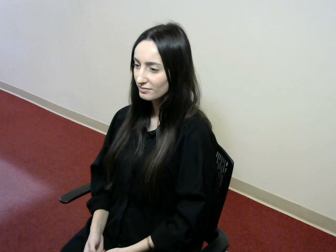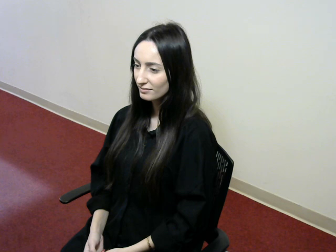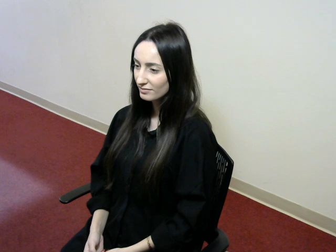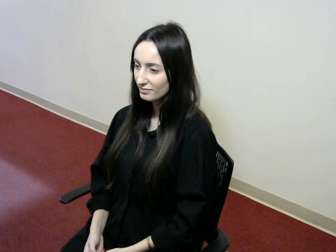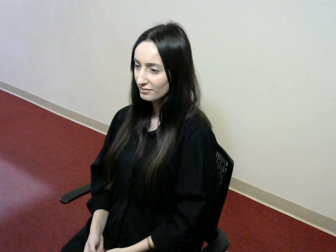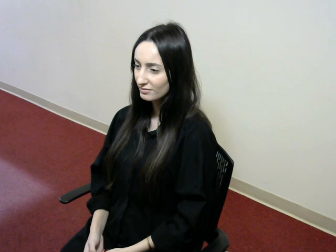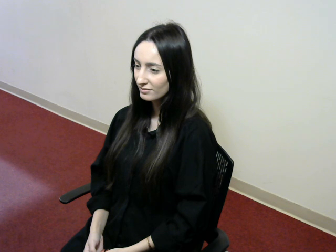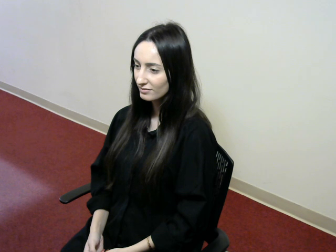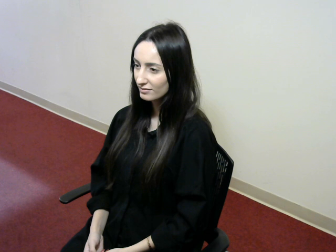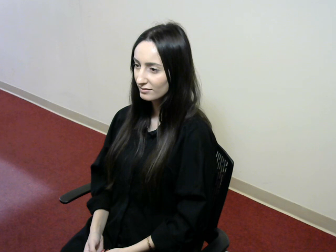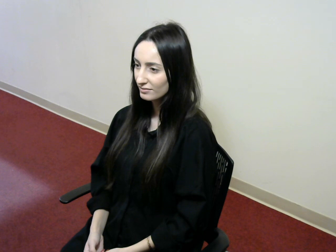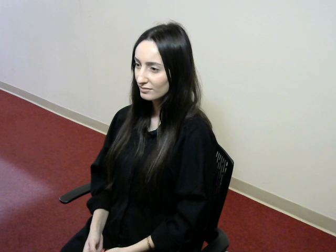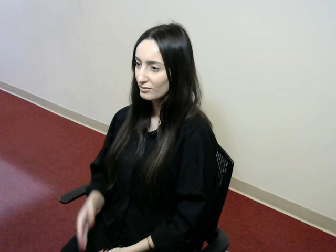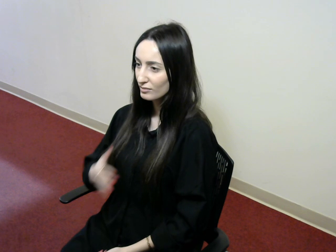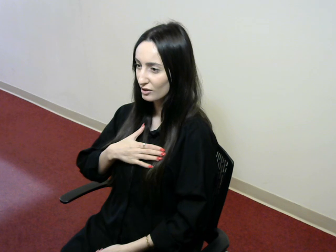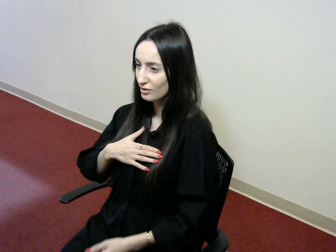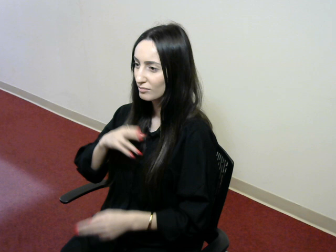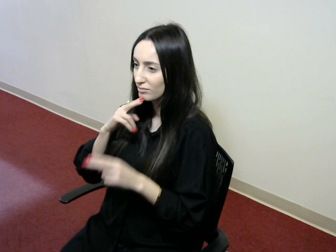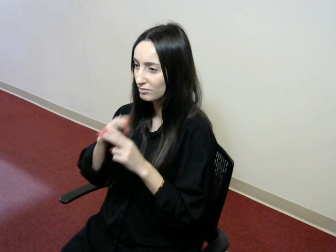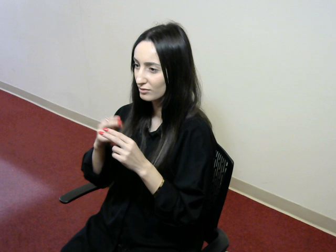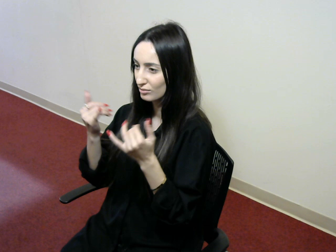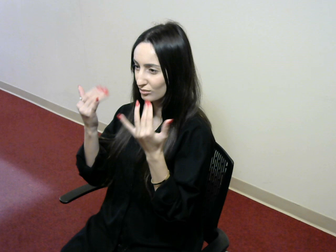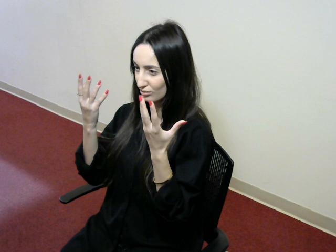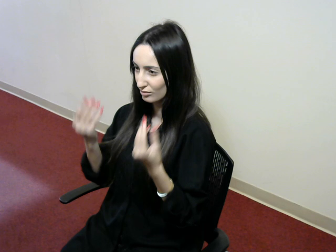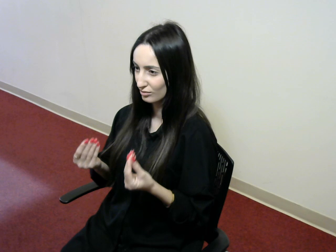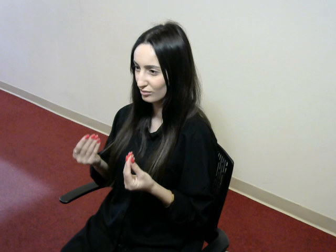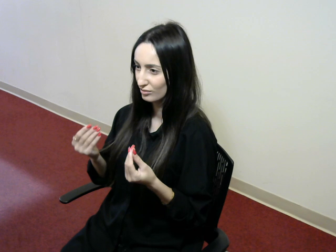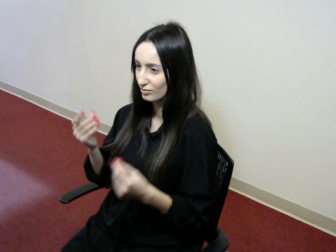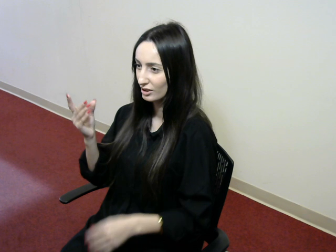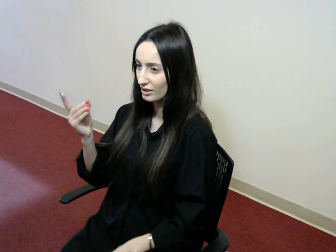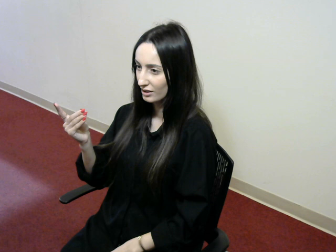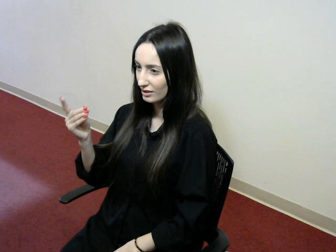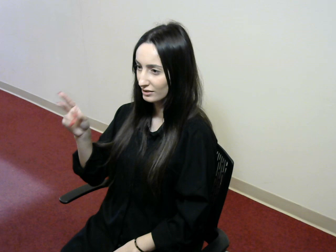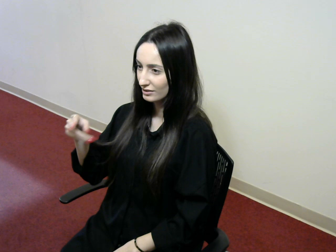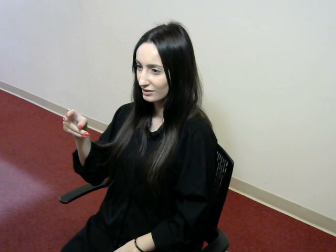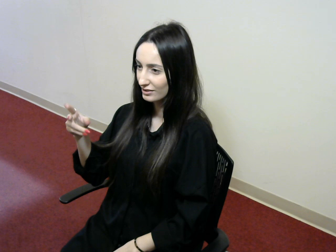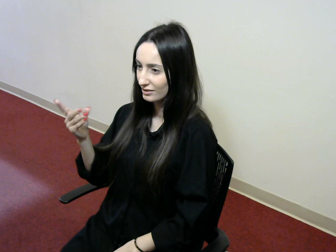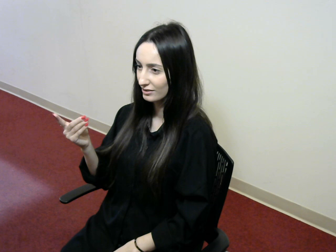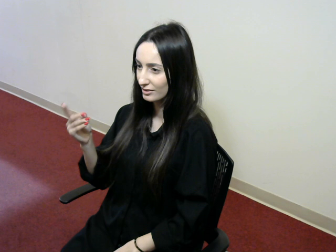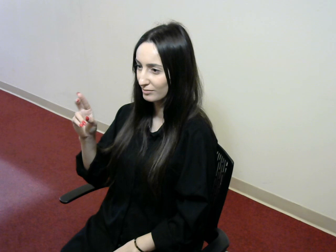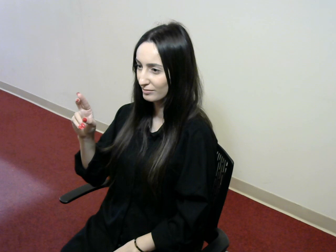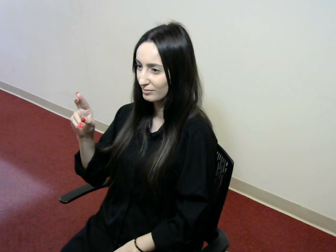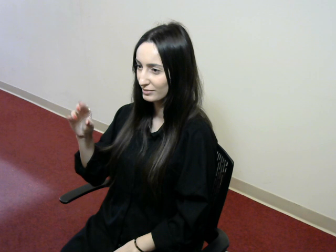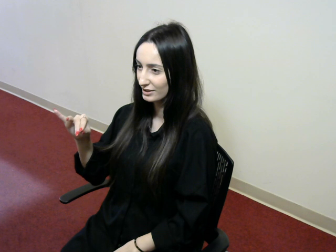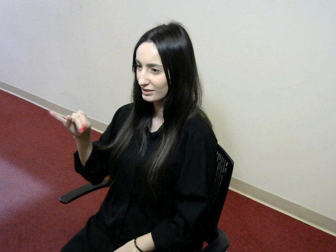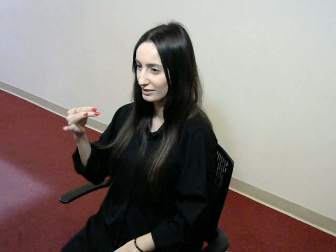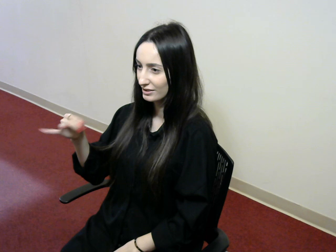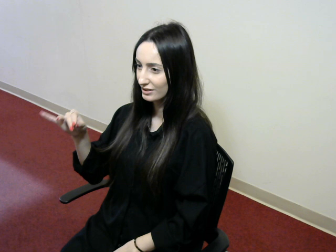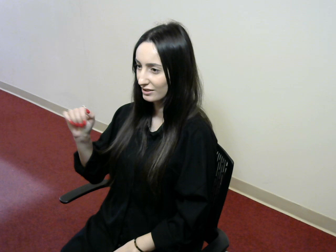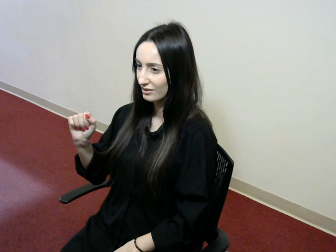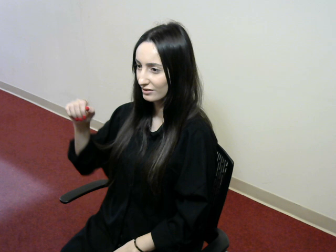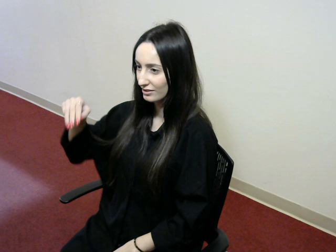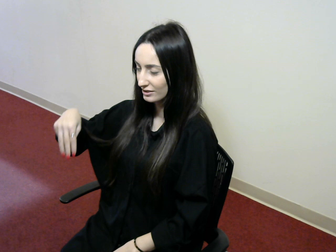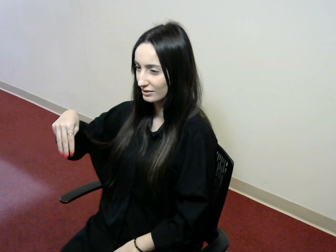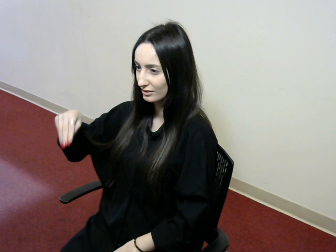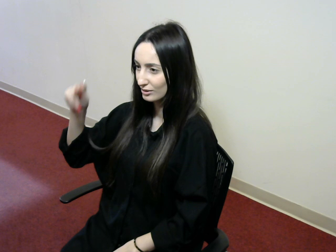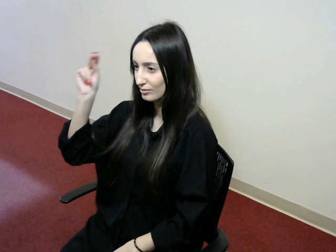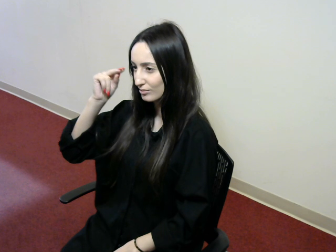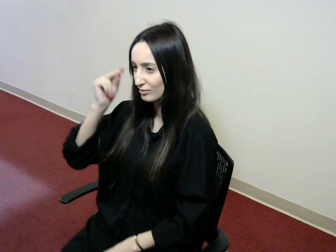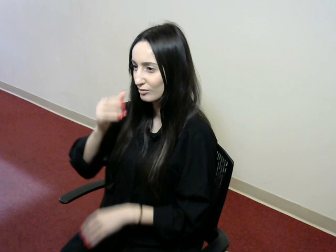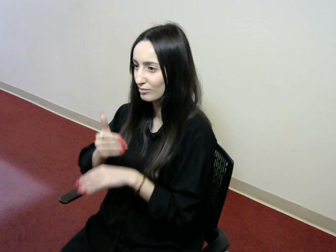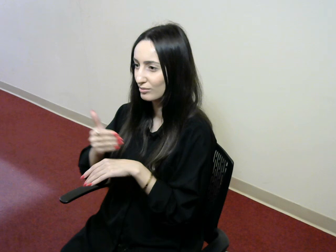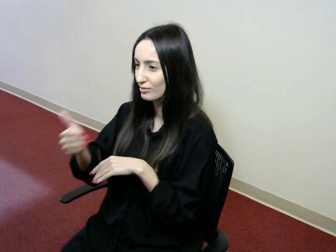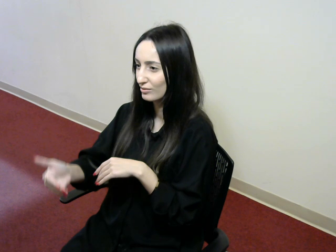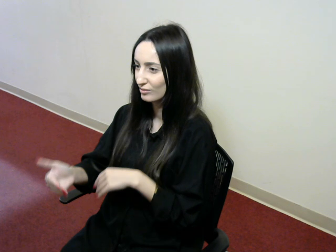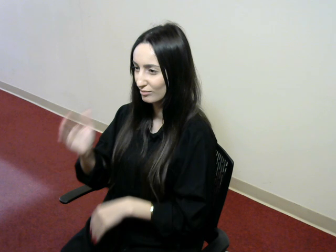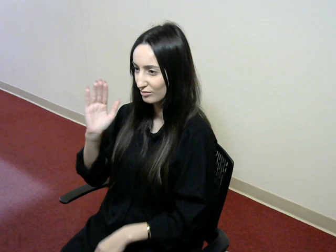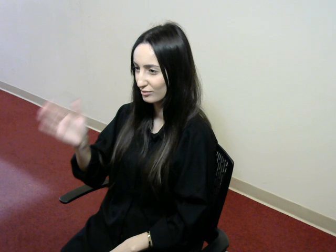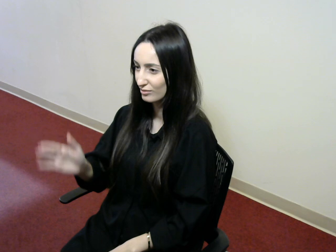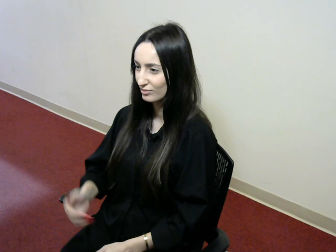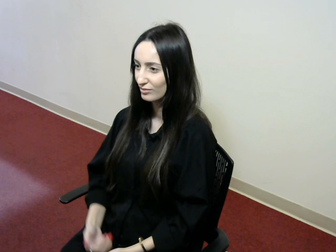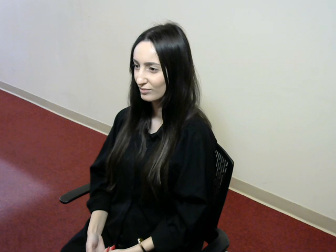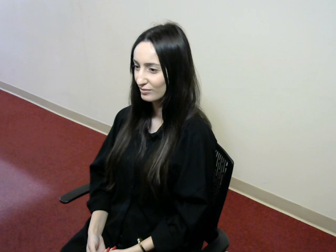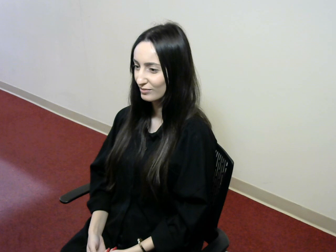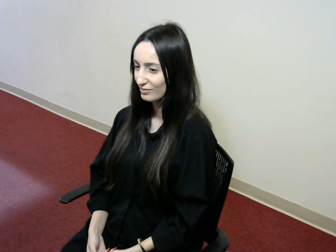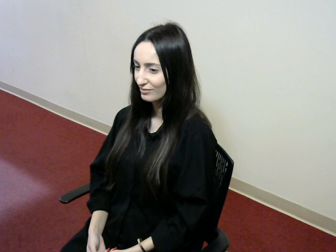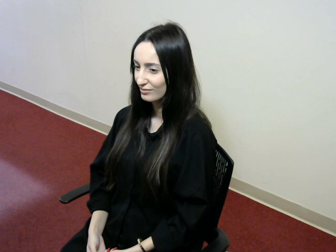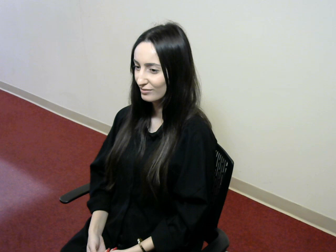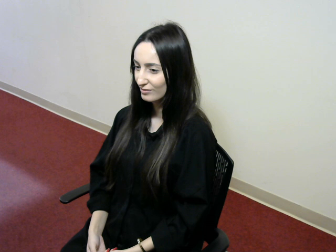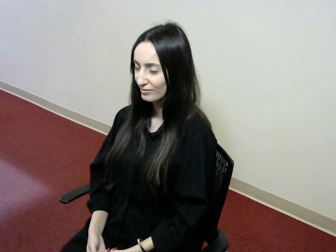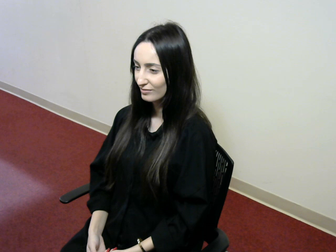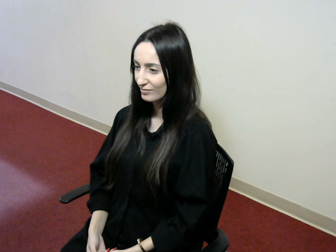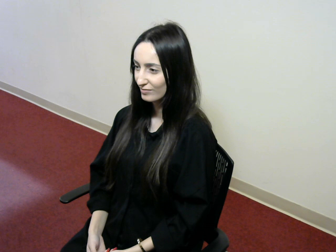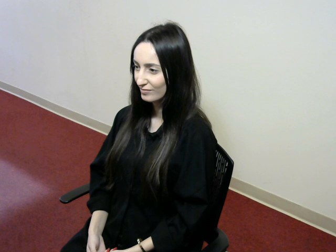Mənim bacım bu gün ədəbiyyat dərsinə gecikəcək